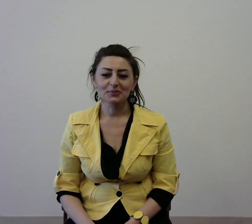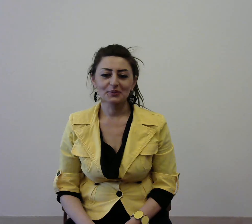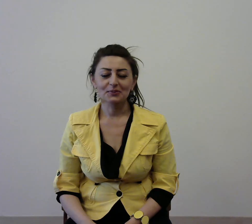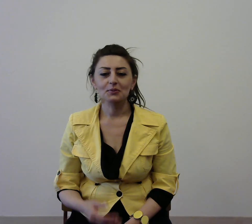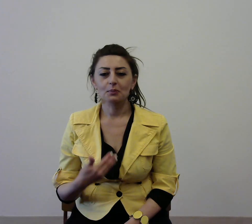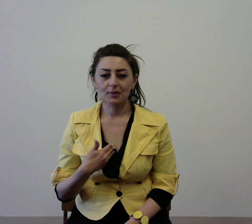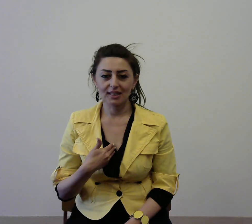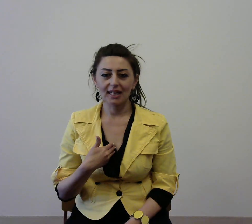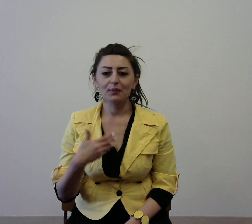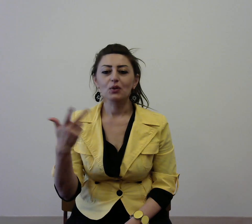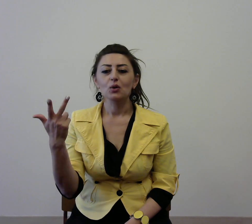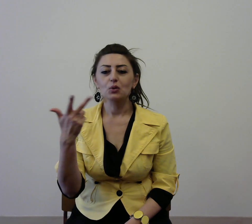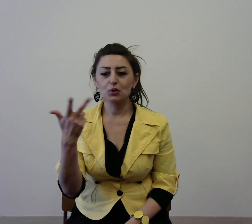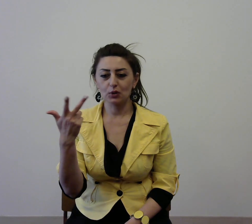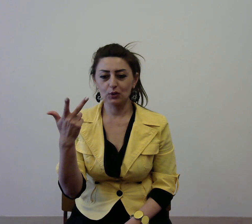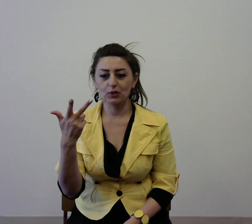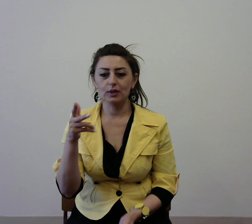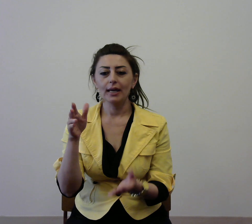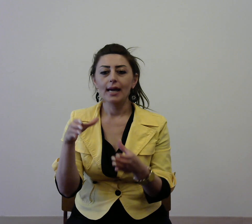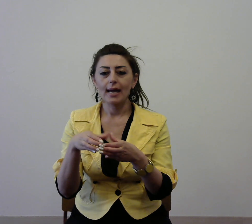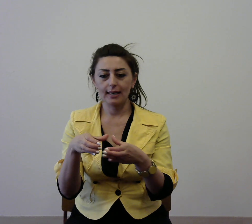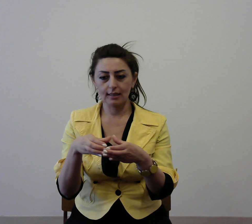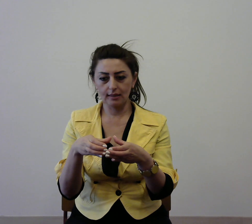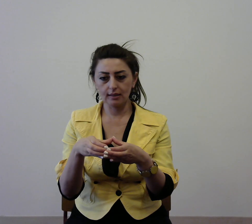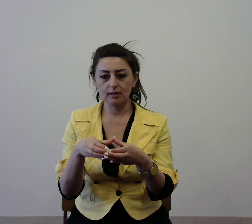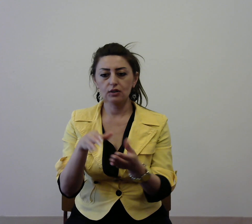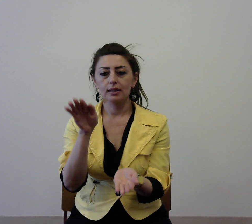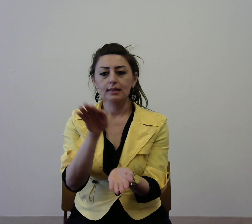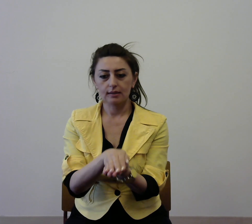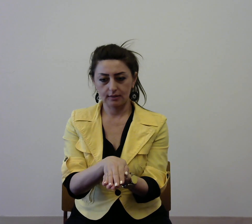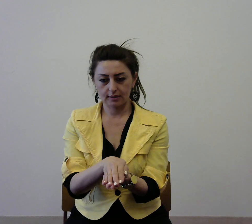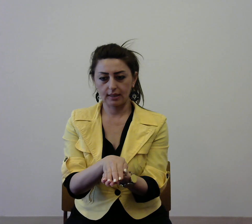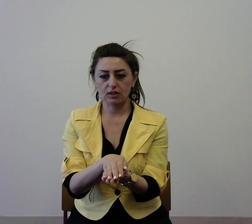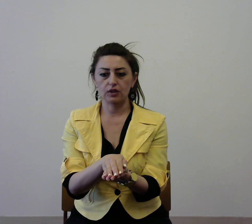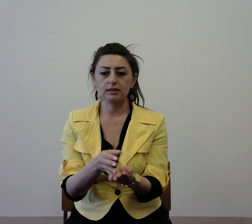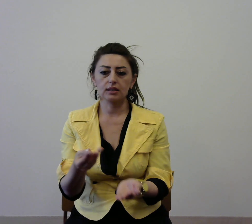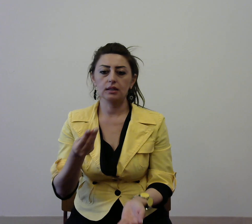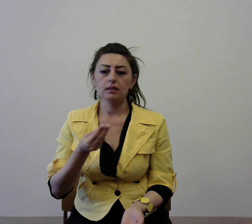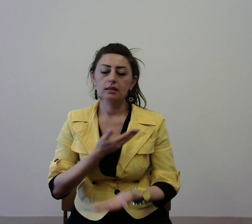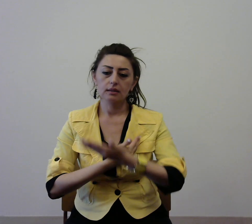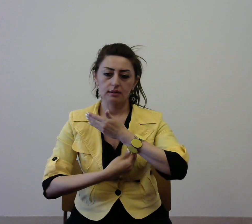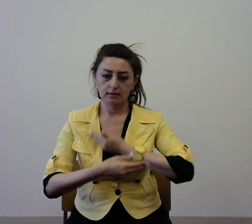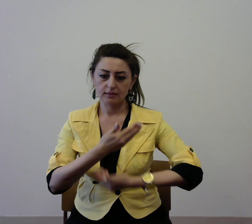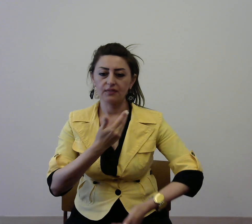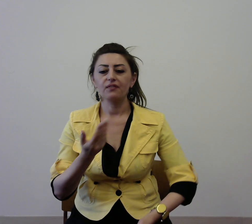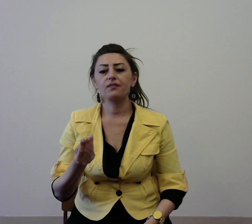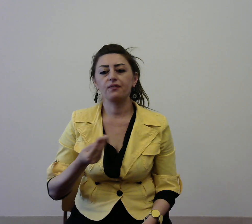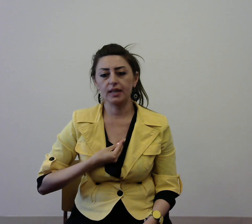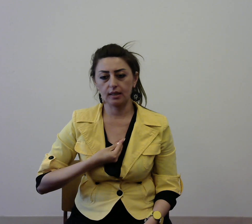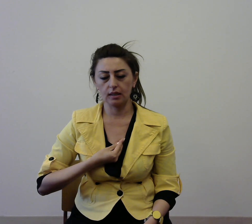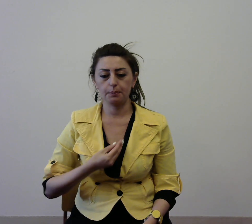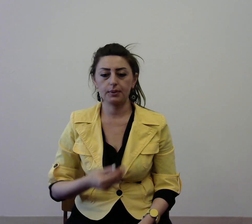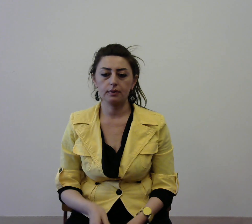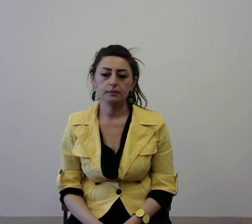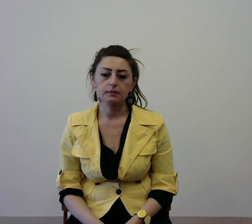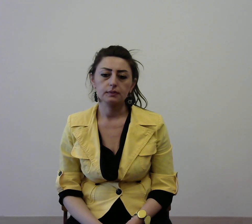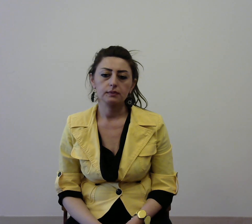Mənə III dərəcə müddətsiz əlillik verilib